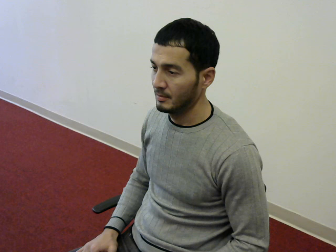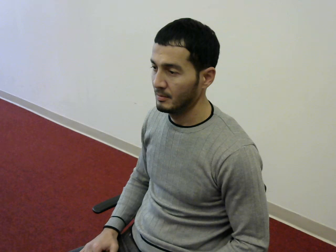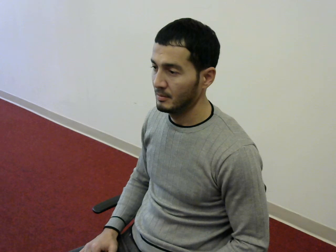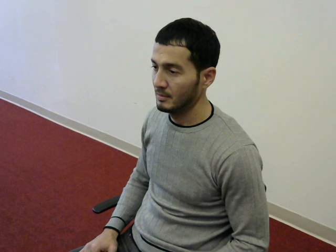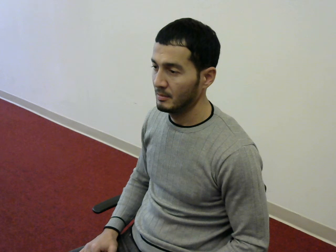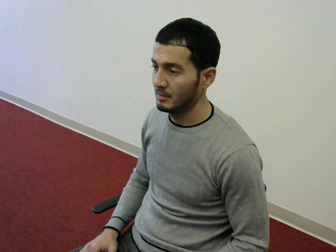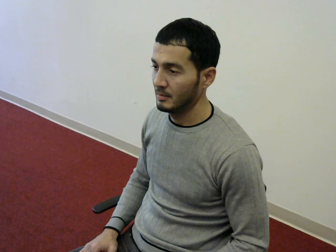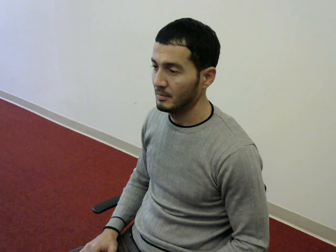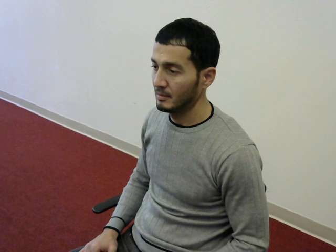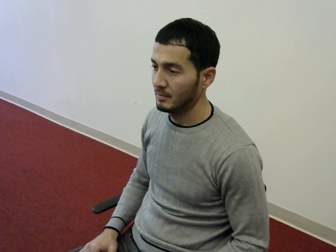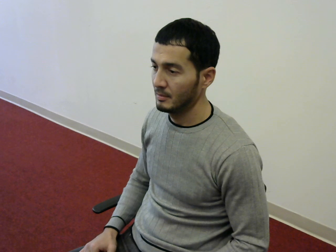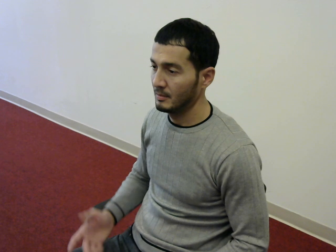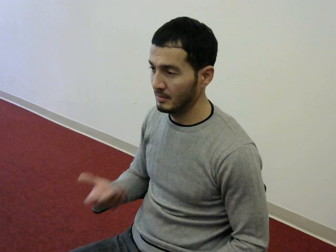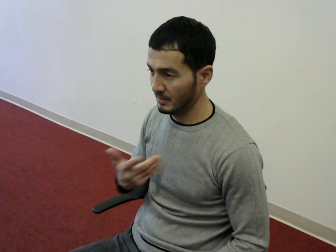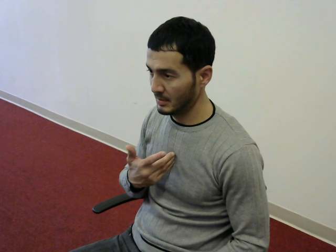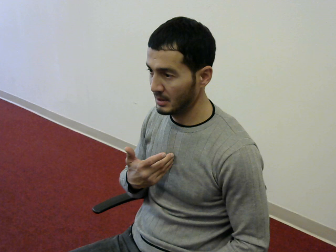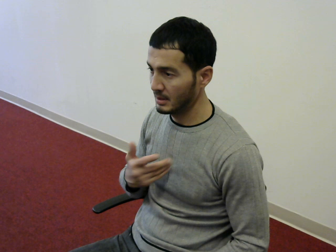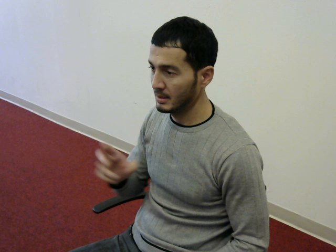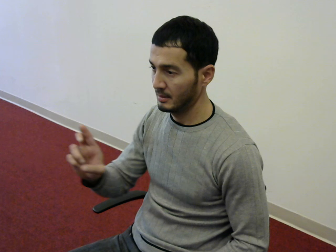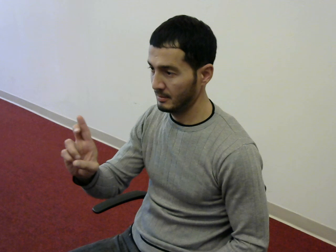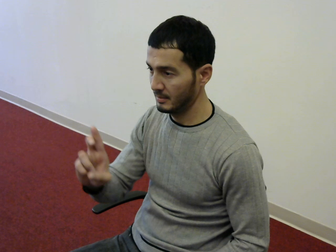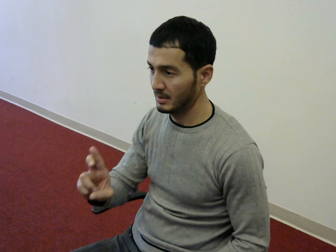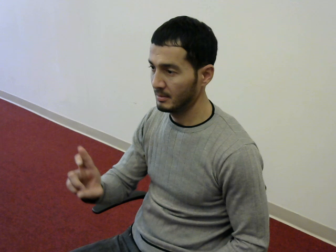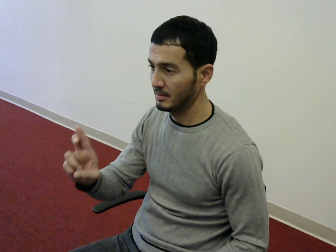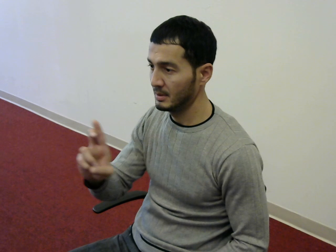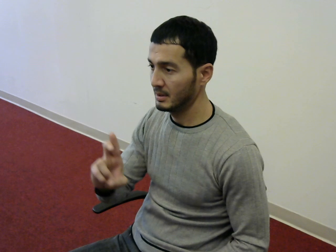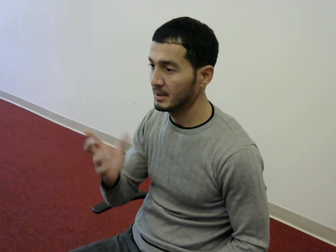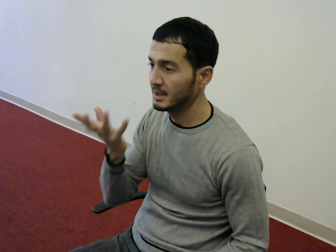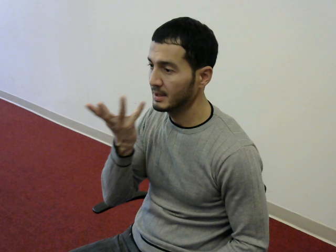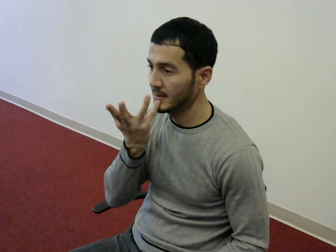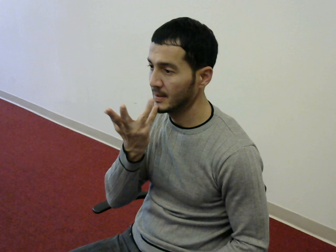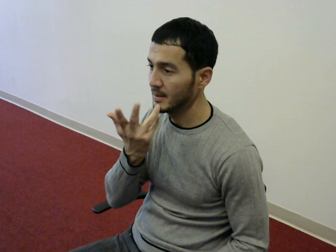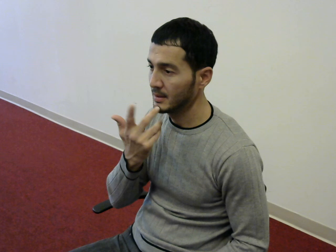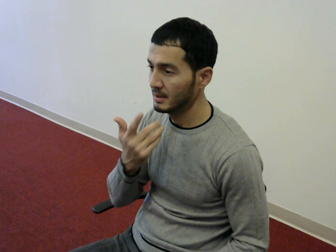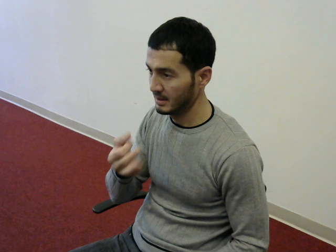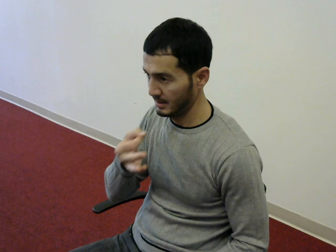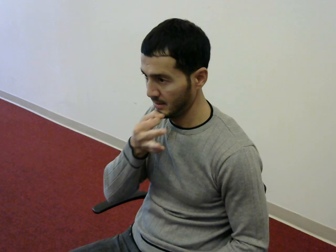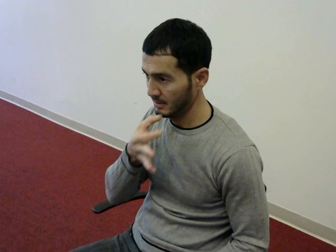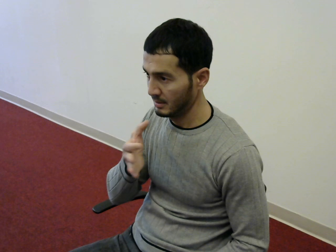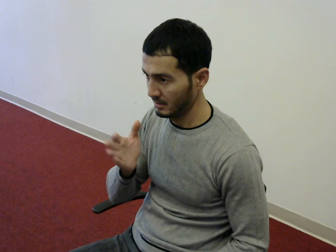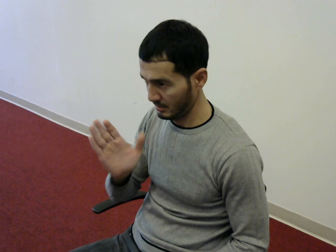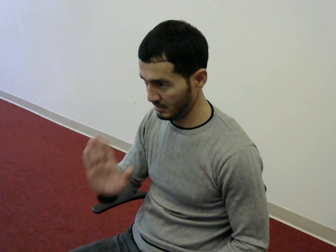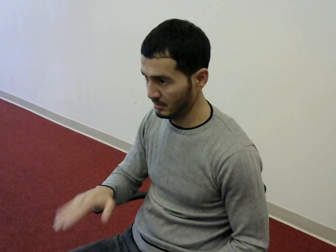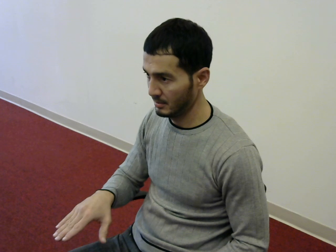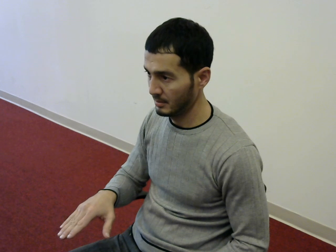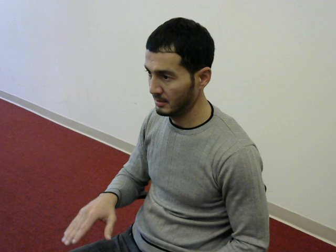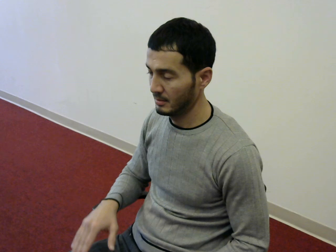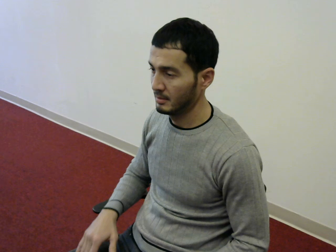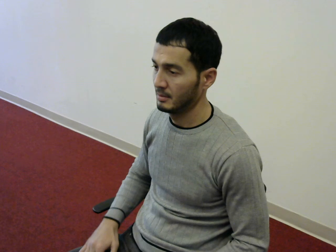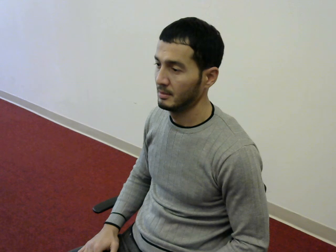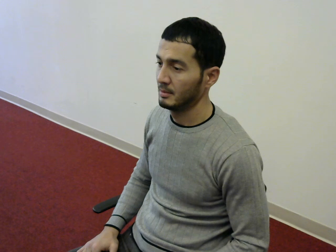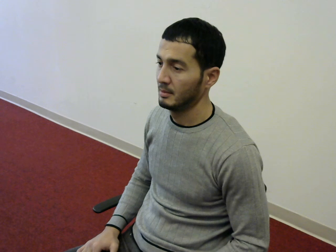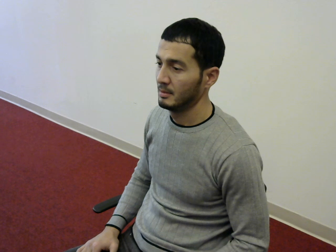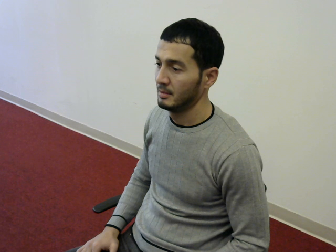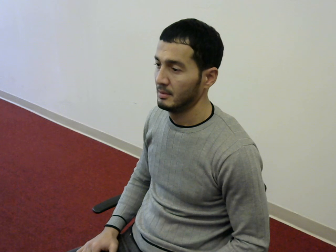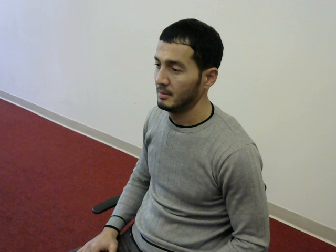Mənim bənövşəyi rəngdən xoşum gəlir